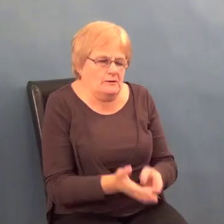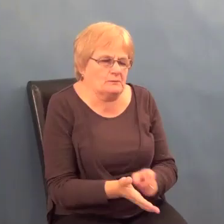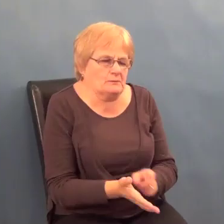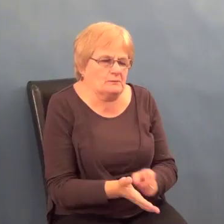Mysz.